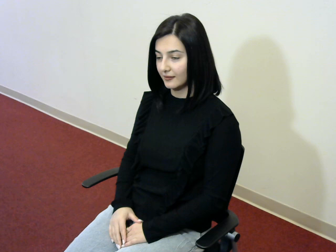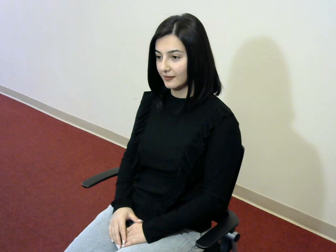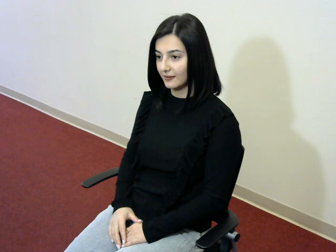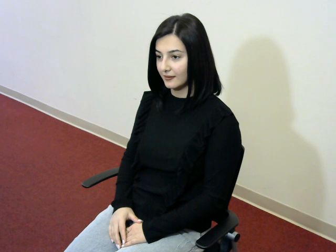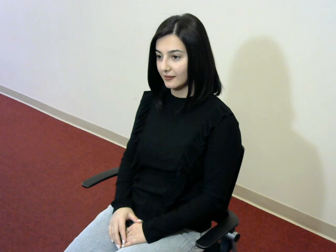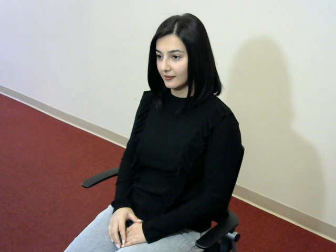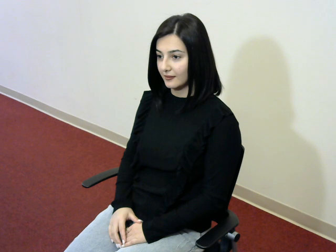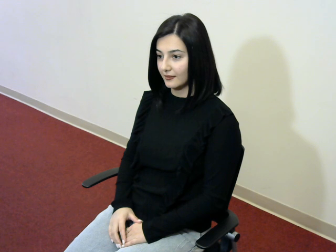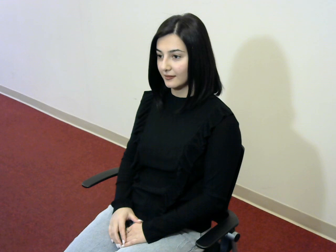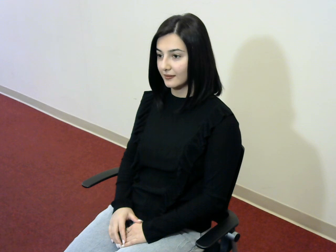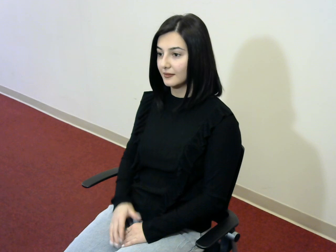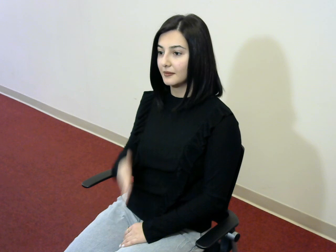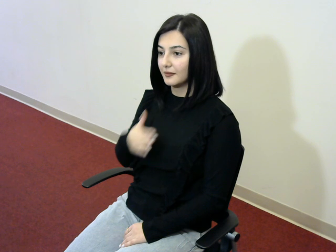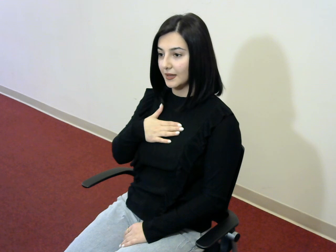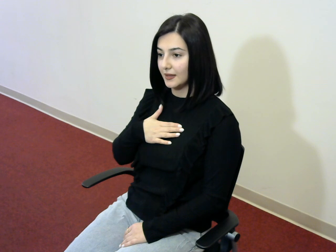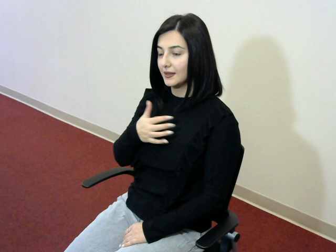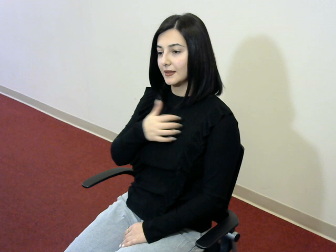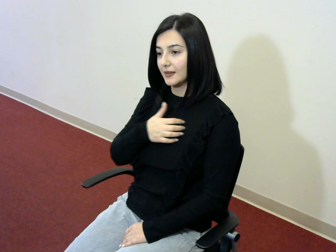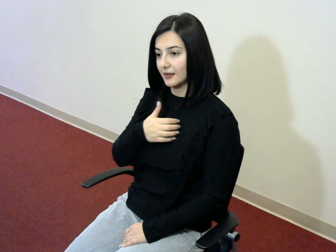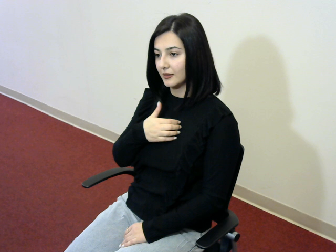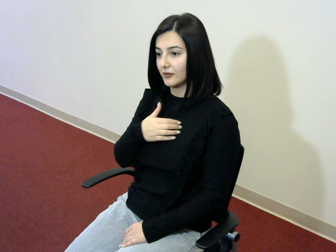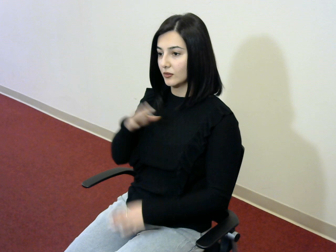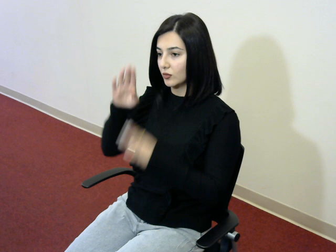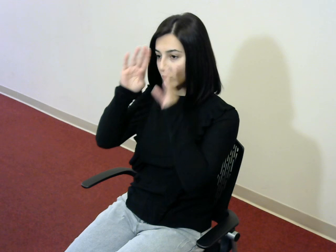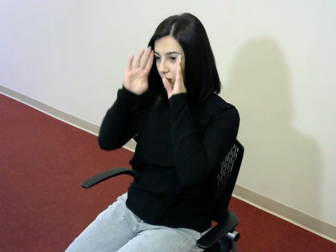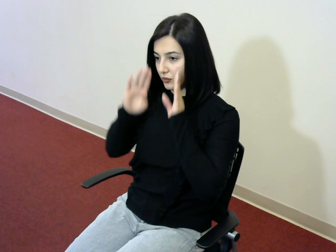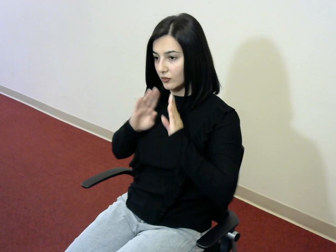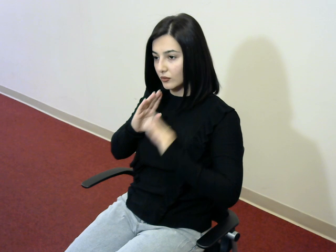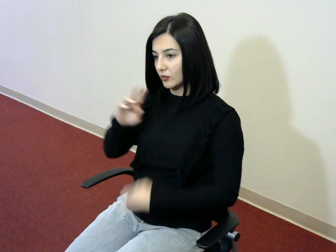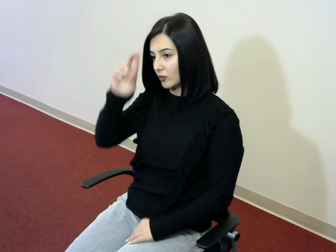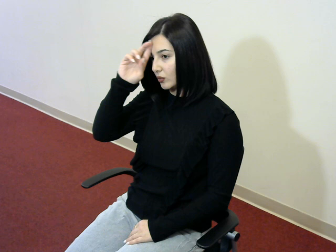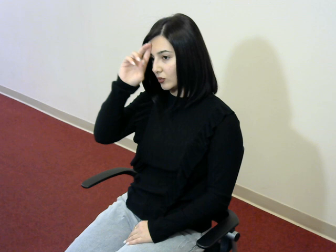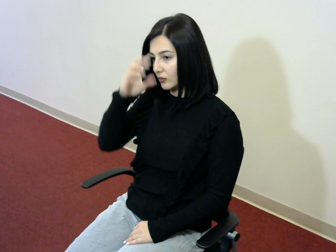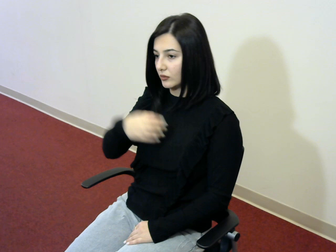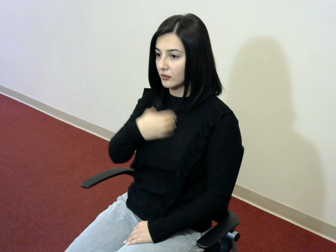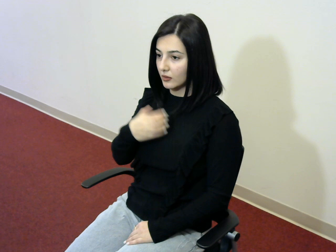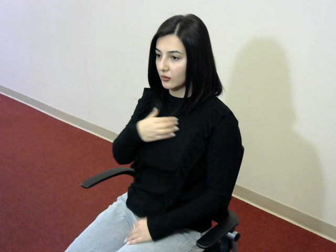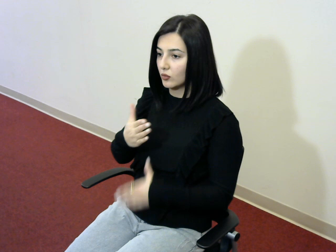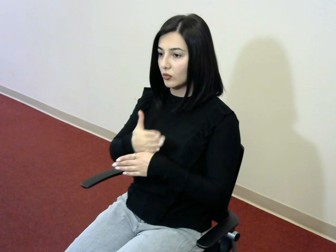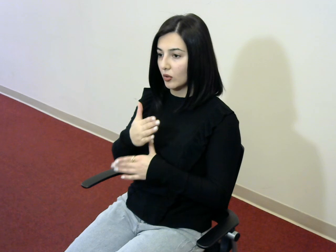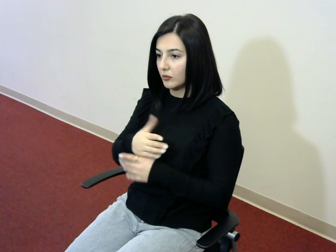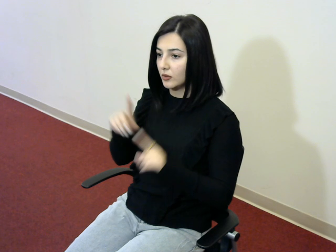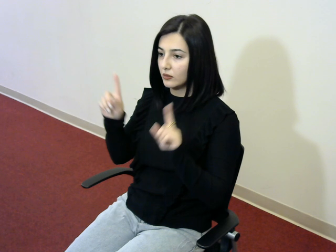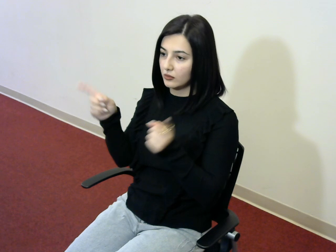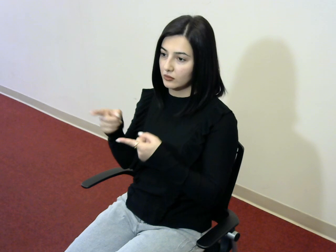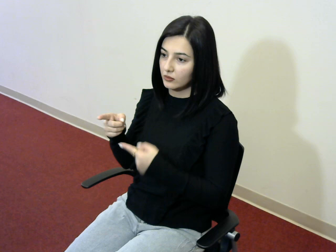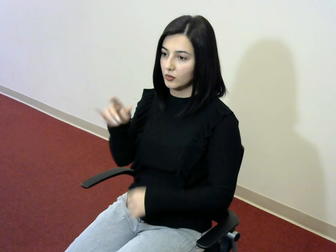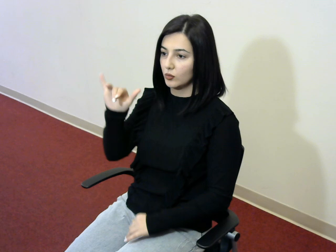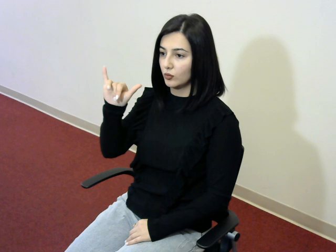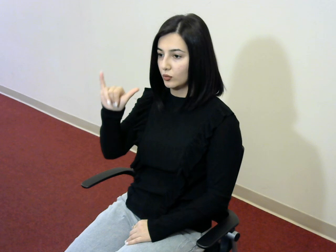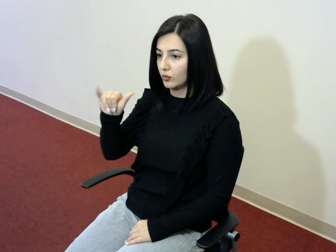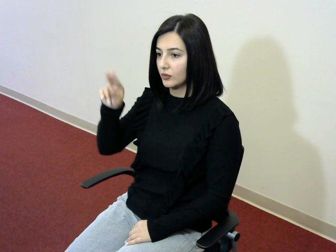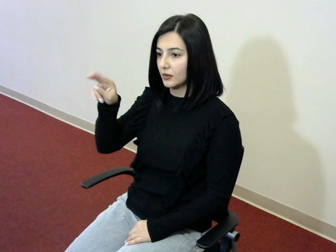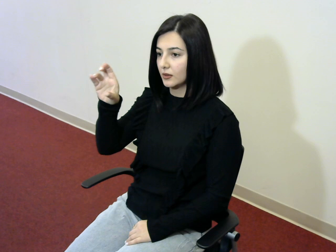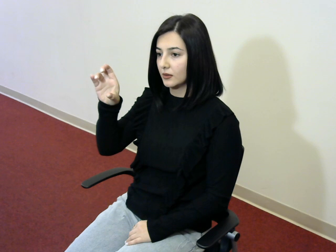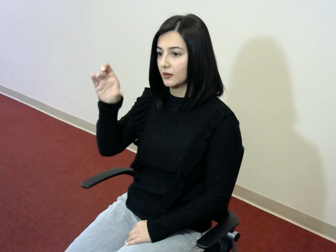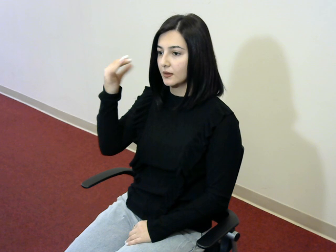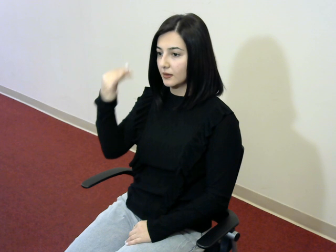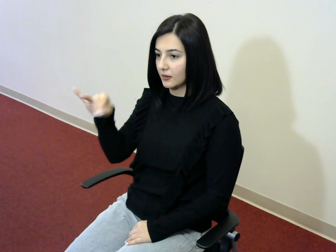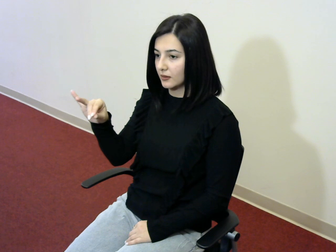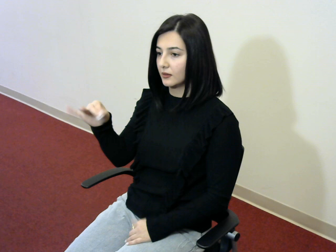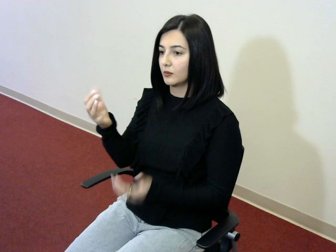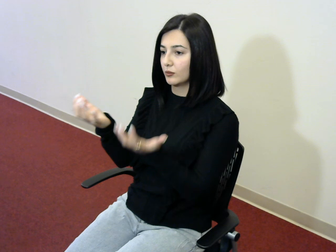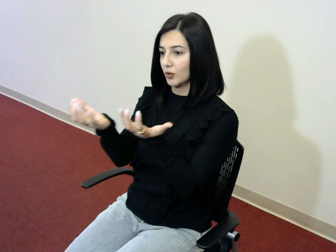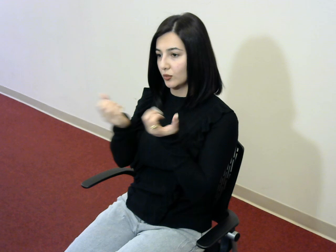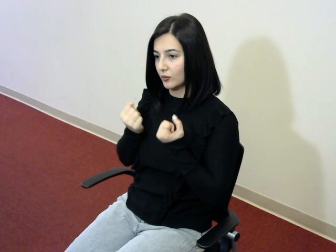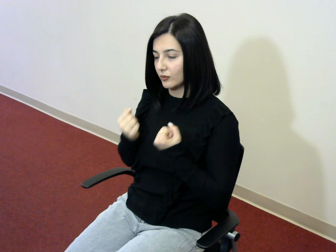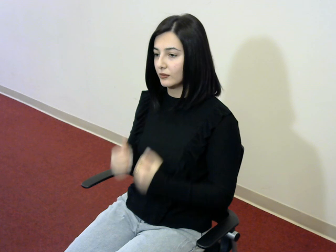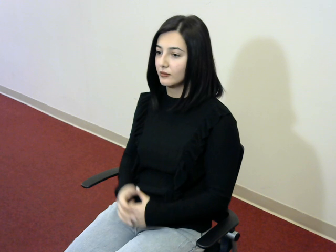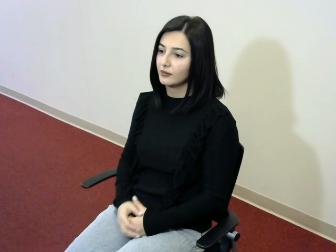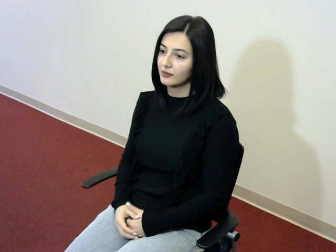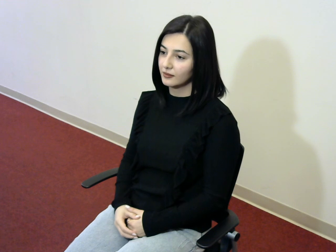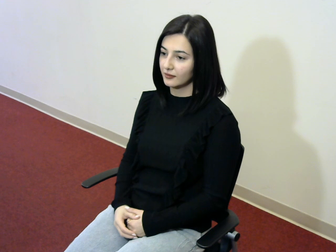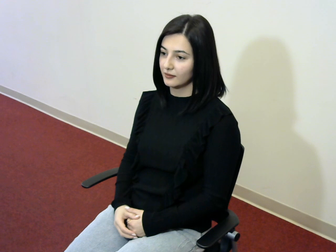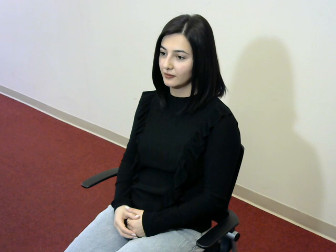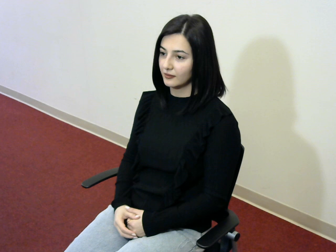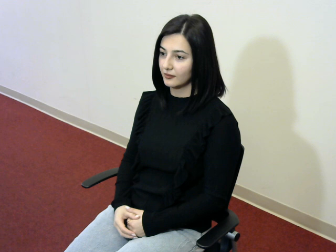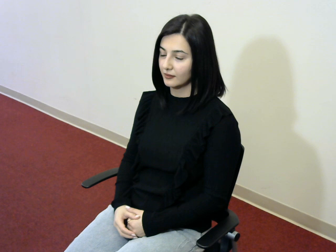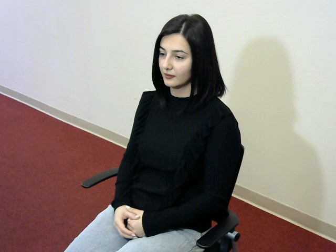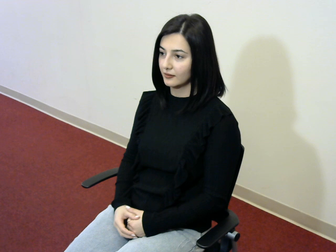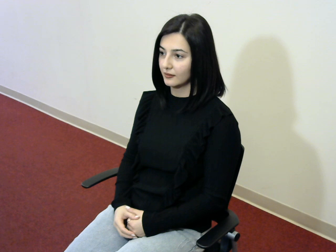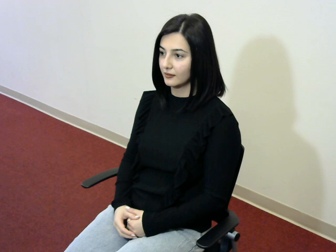Mən istəyirəm ki, ünvanlı dövlət sosial yardımı (ÜDSY) alım